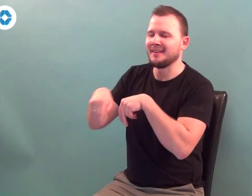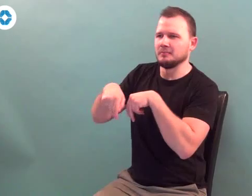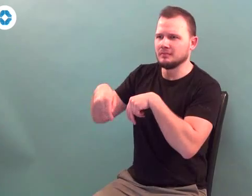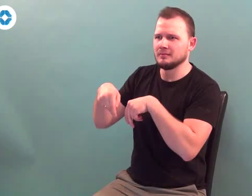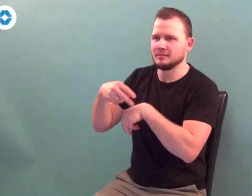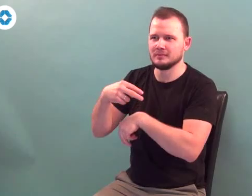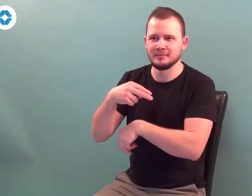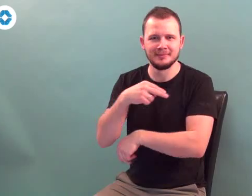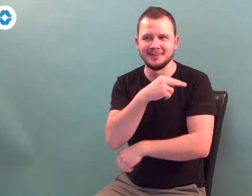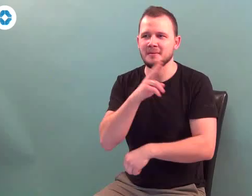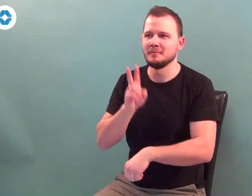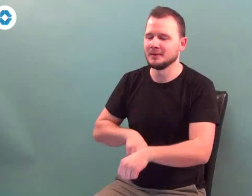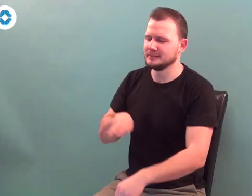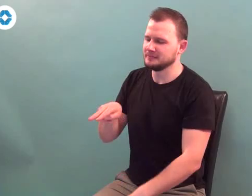Odwraca się, a policjant patrzy na niego z góry.